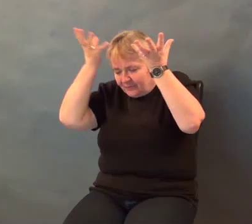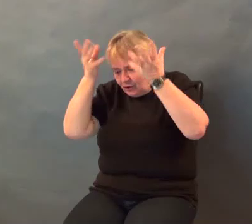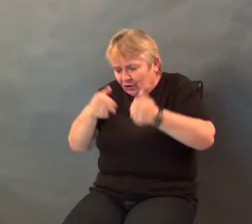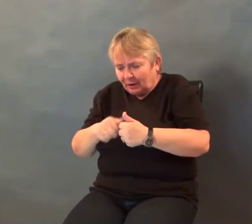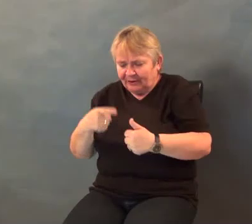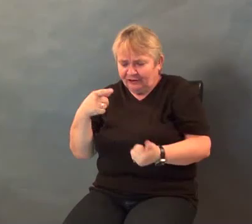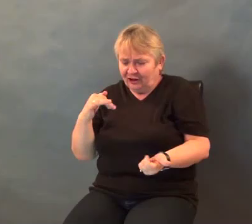To jest podobne do dyni.